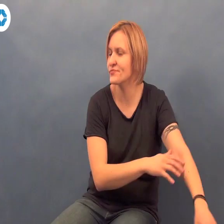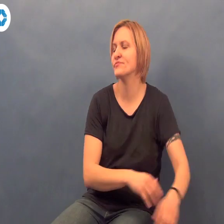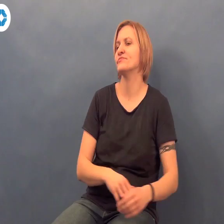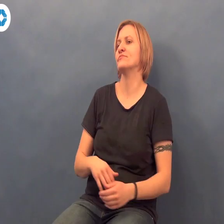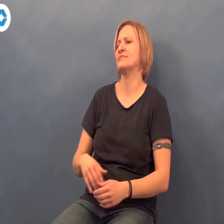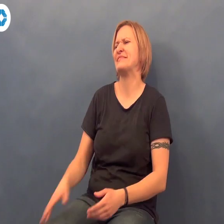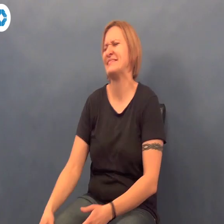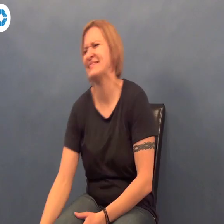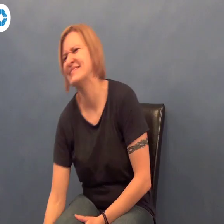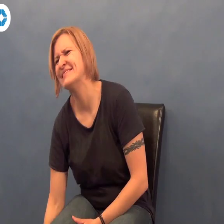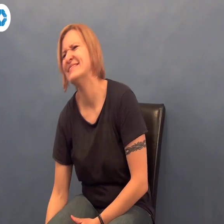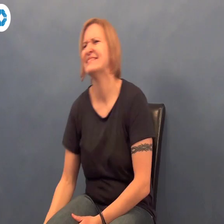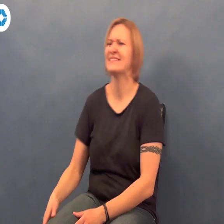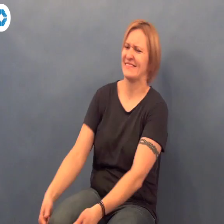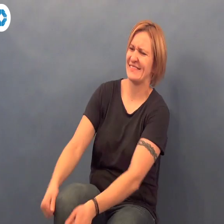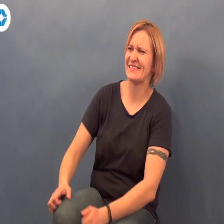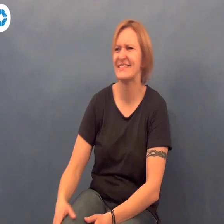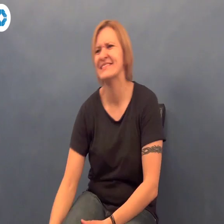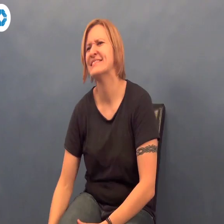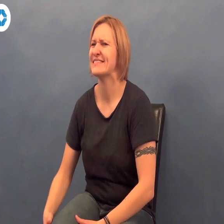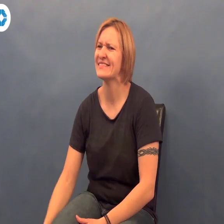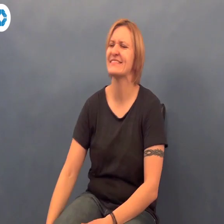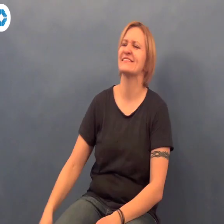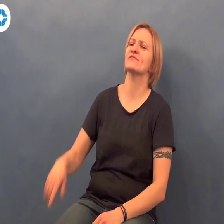Boli go noga, podciąga spodnie i masuje kolano.